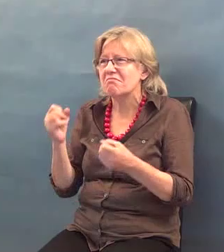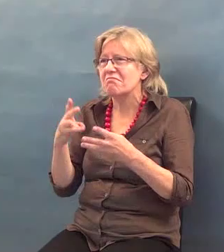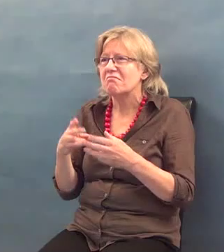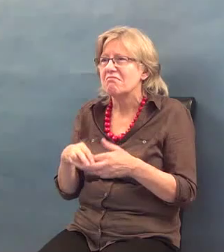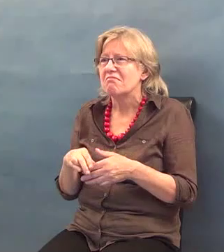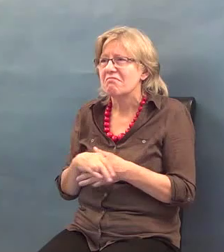Tak.